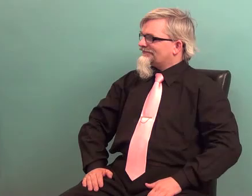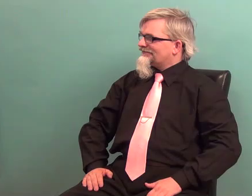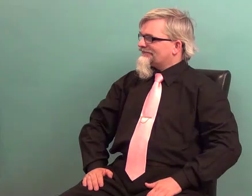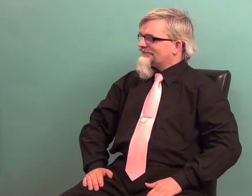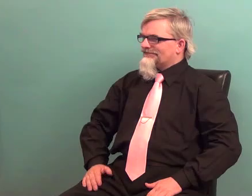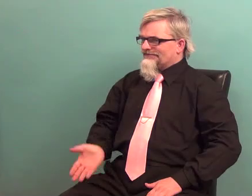Dawaj.